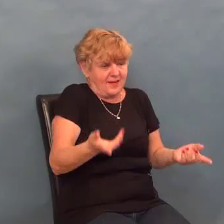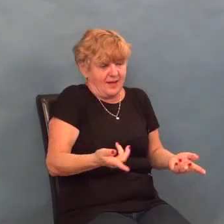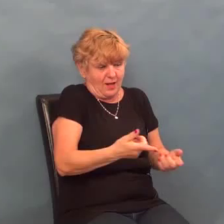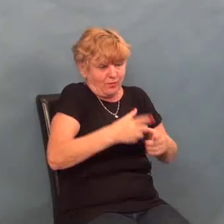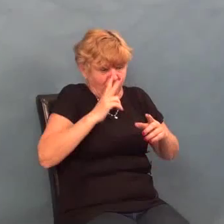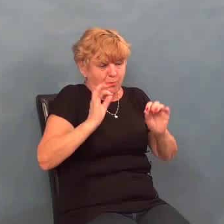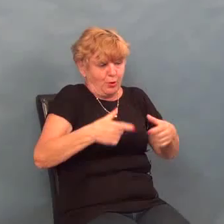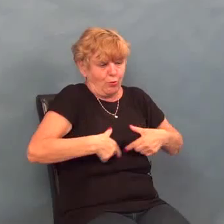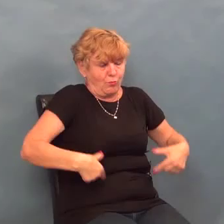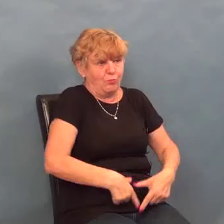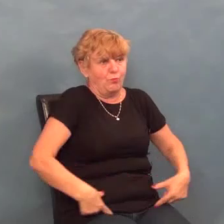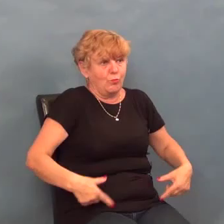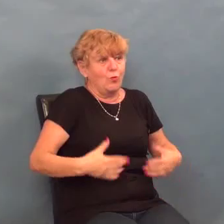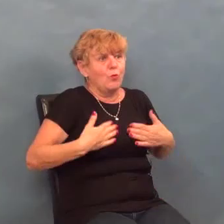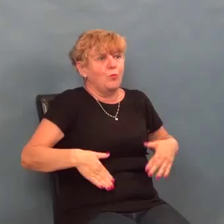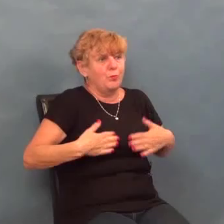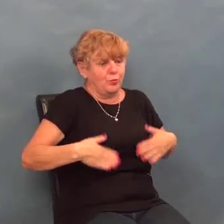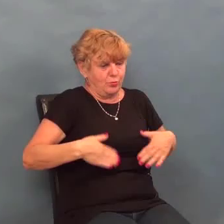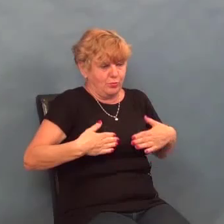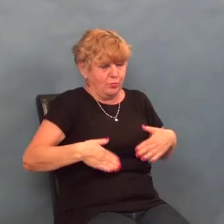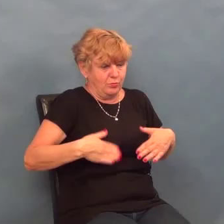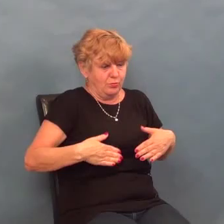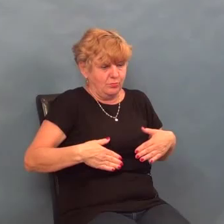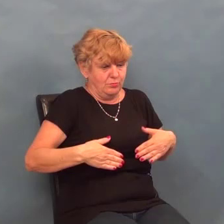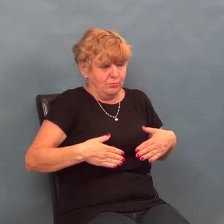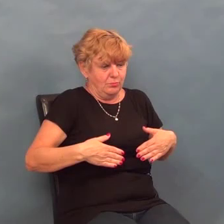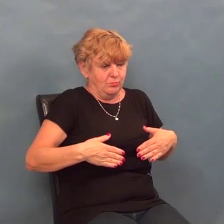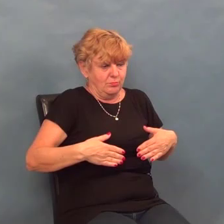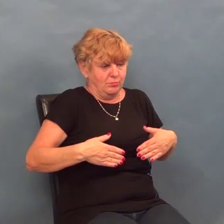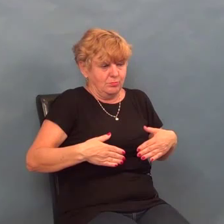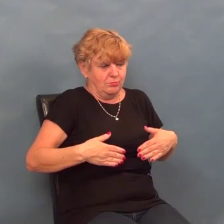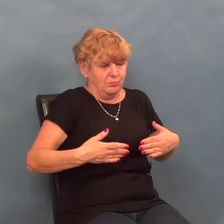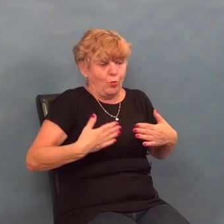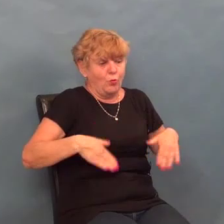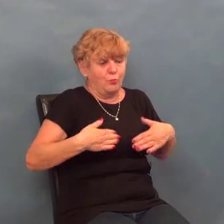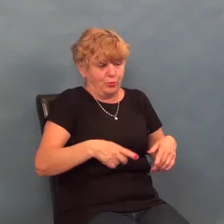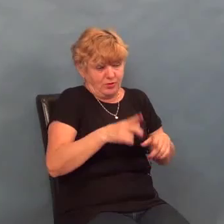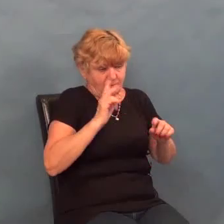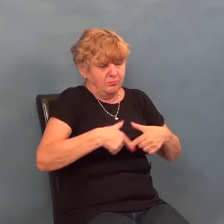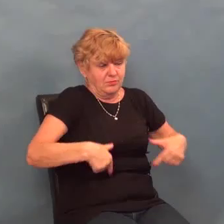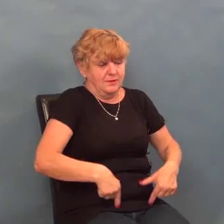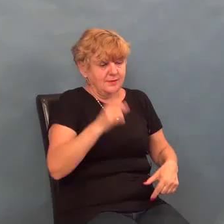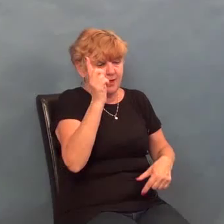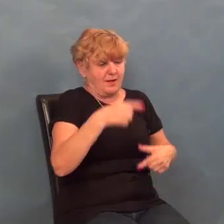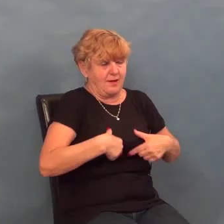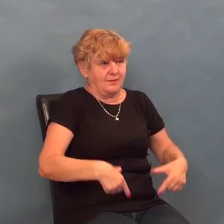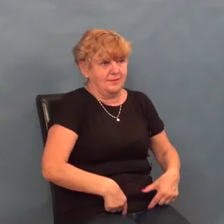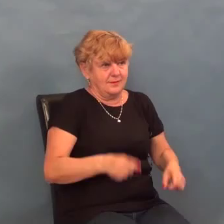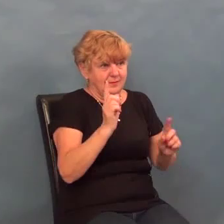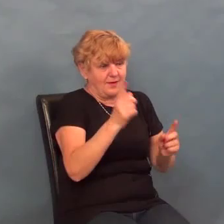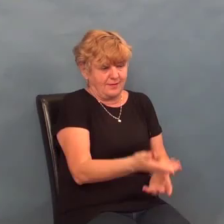Widzę, że jest zakaz noszenia stroju kąpielowego, ponieważ to też może być ubranie.